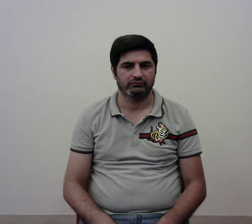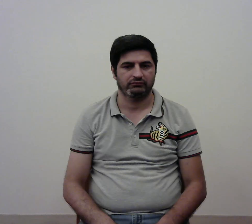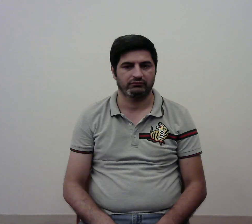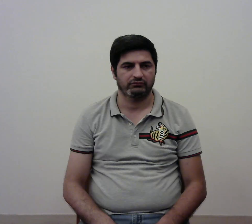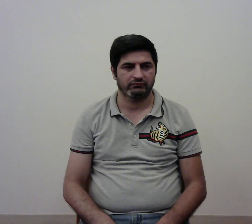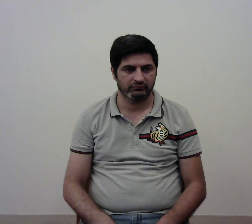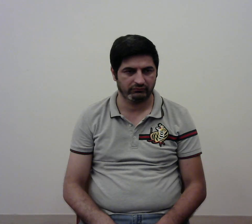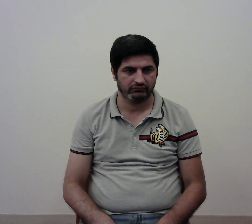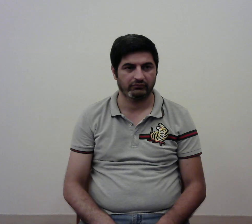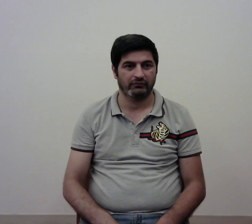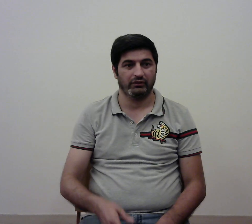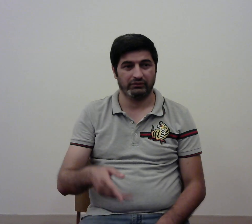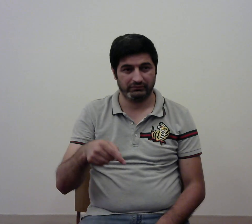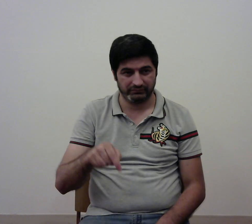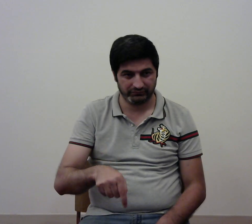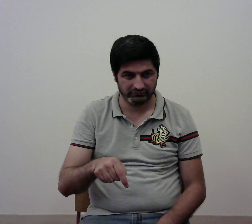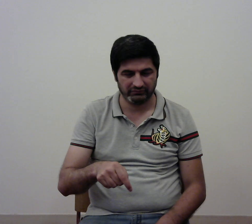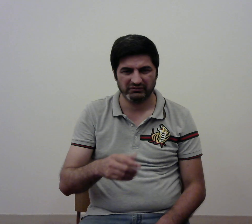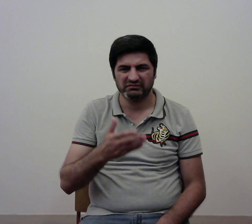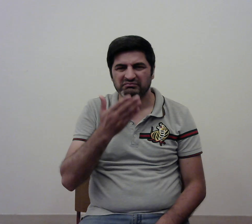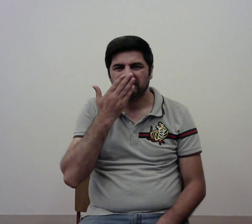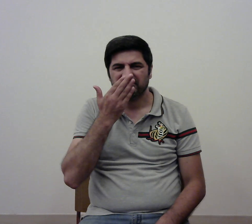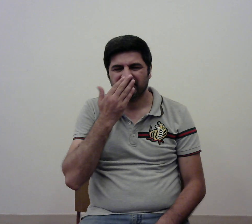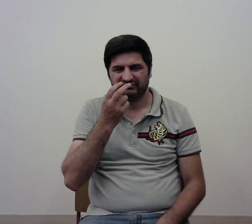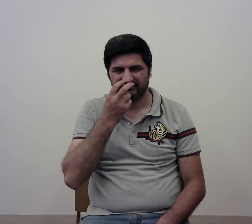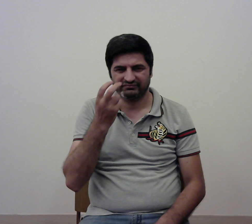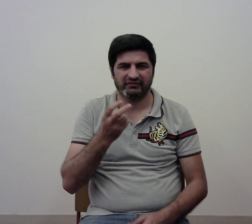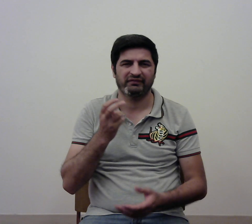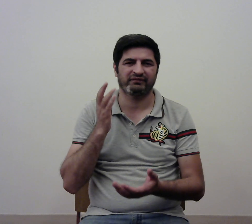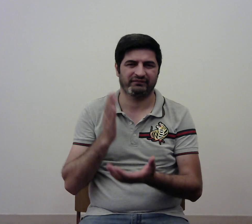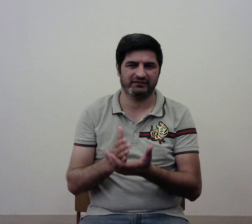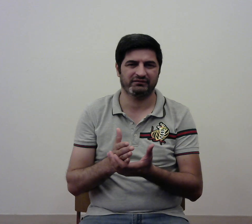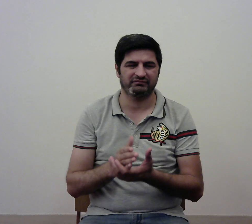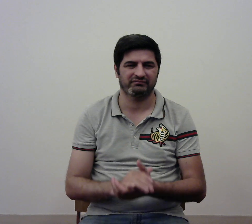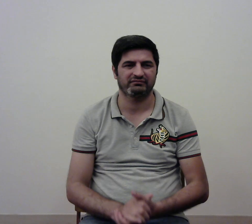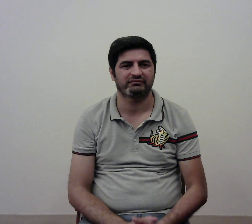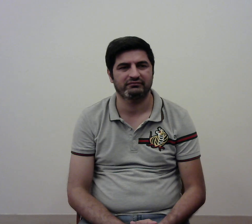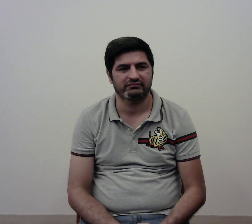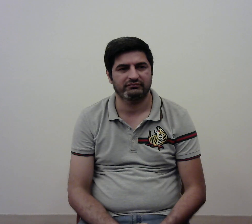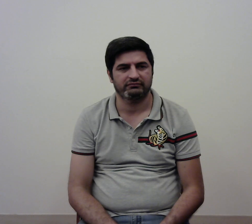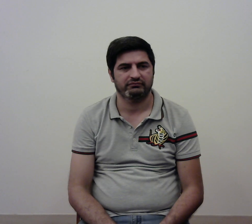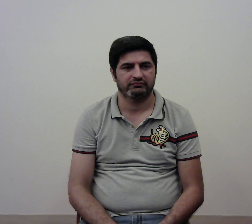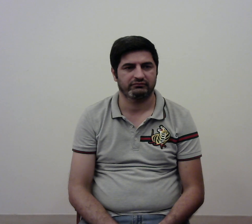Burda qəribə qoxu var